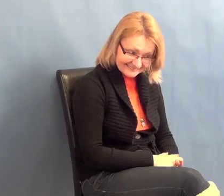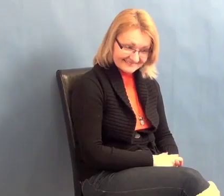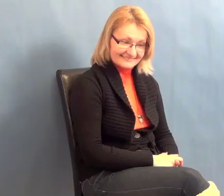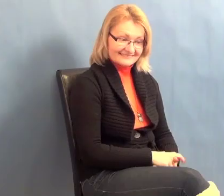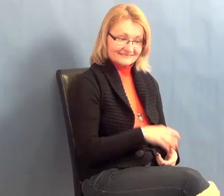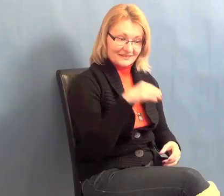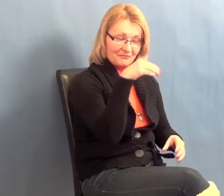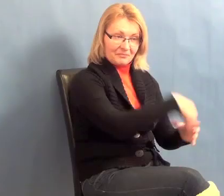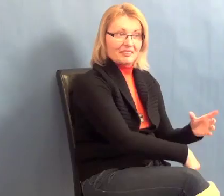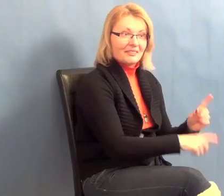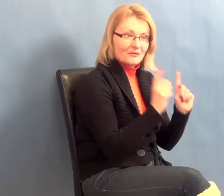Uwaga, można wpaść.